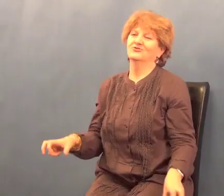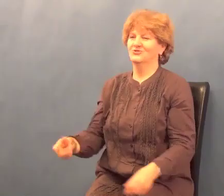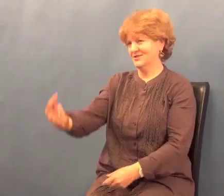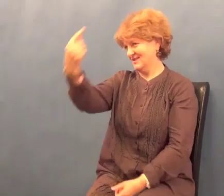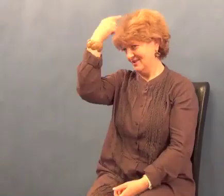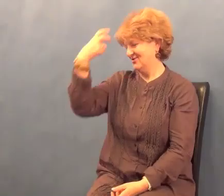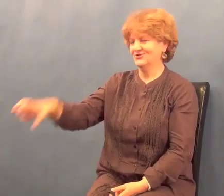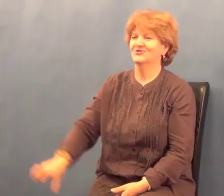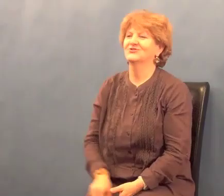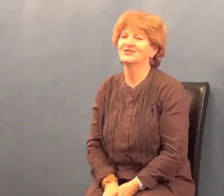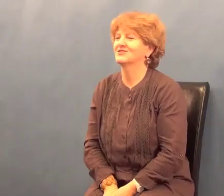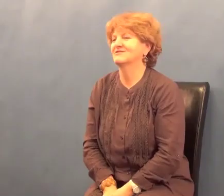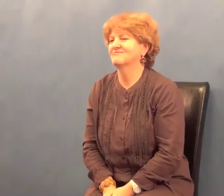Więc nic z tego, nie strzelił.